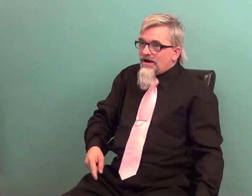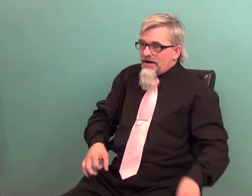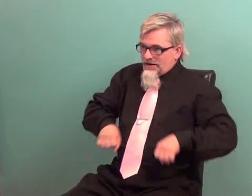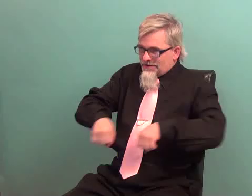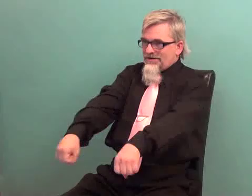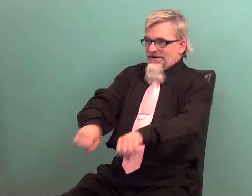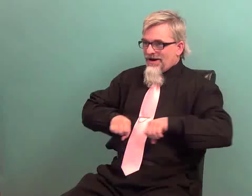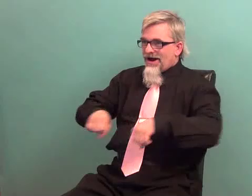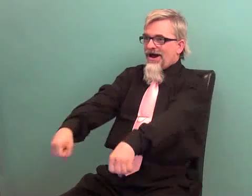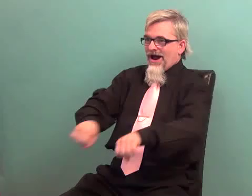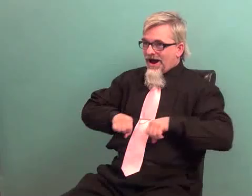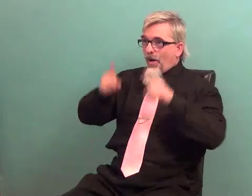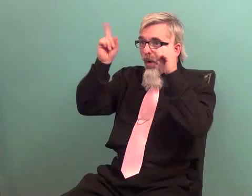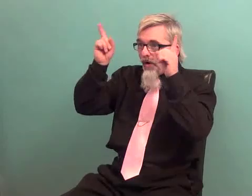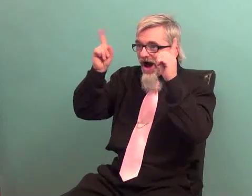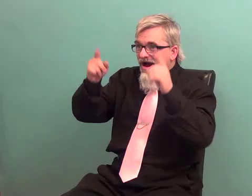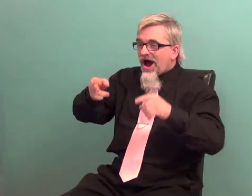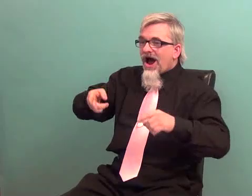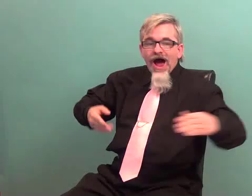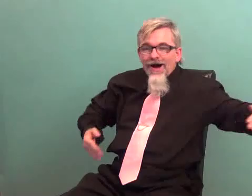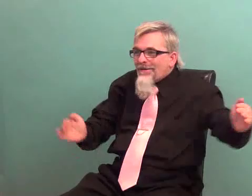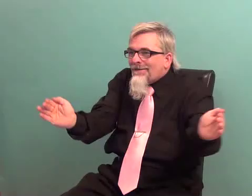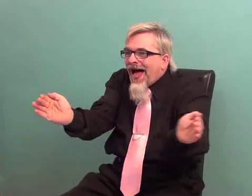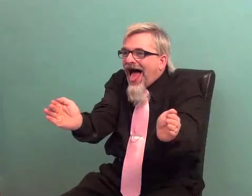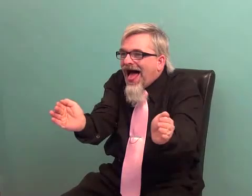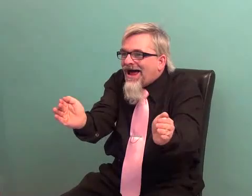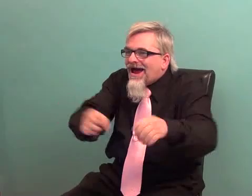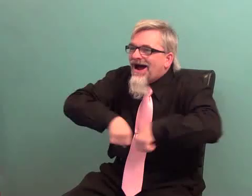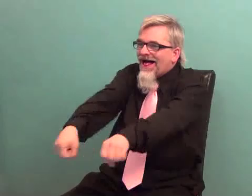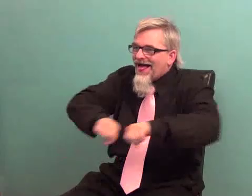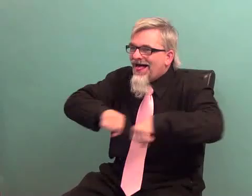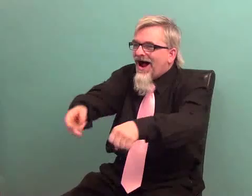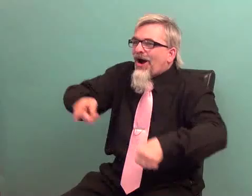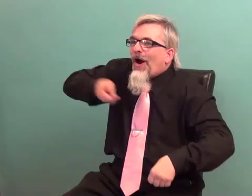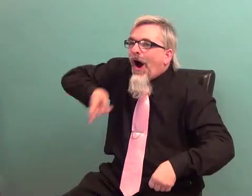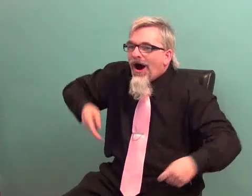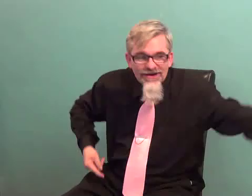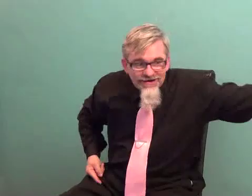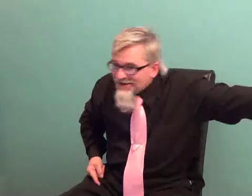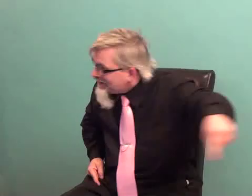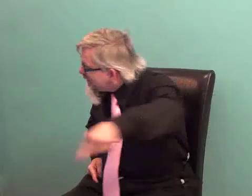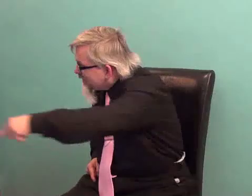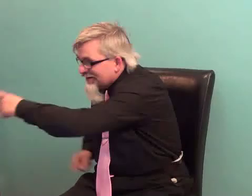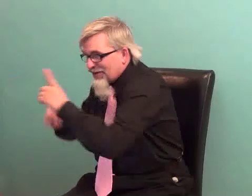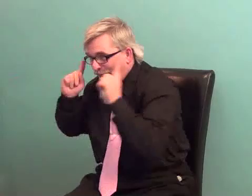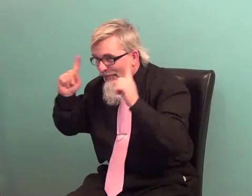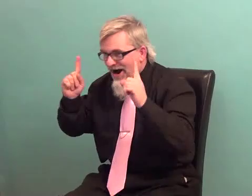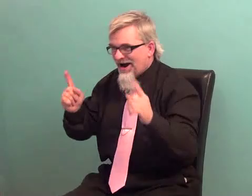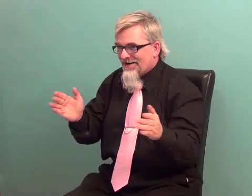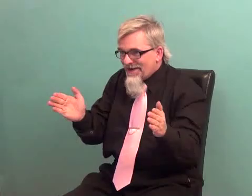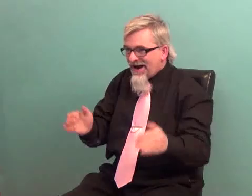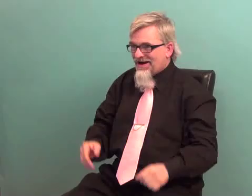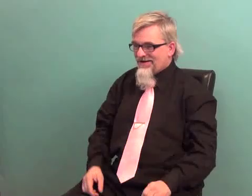Uważać na nadjeżdżającą drezynę.